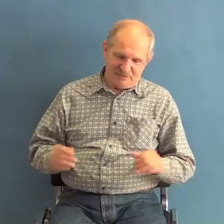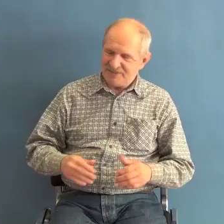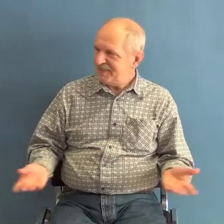Możliwe.